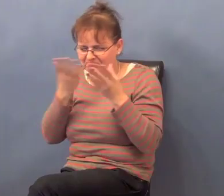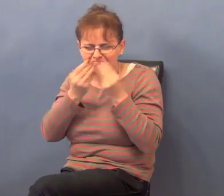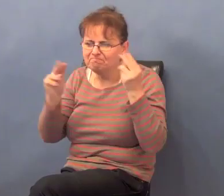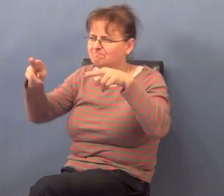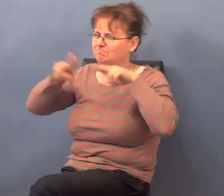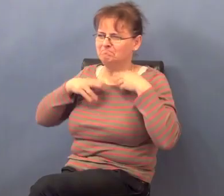Żaba zniknęła i nie wraca.